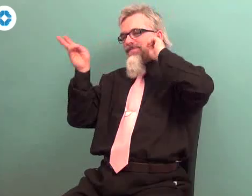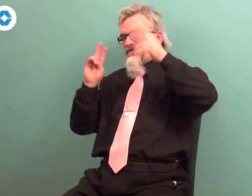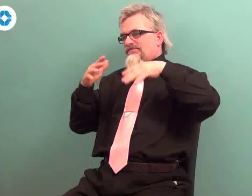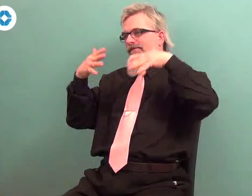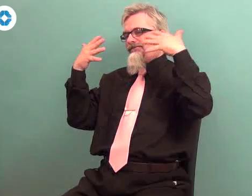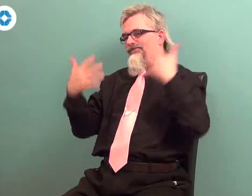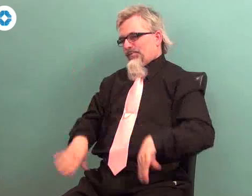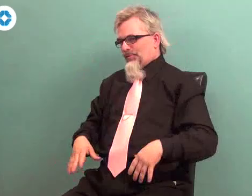To się okazało.